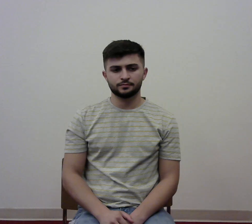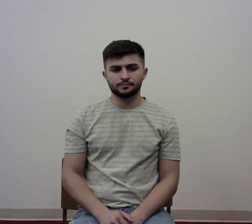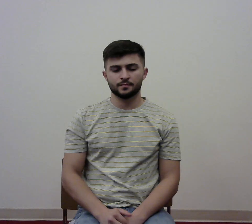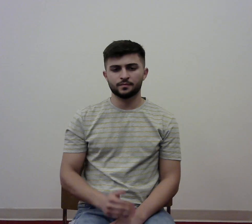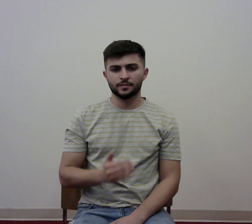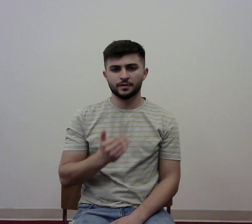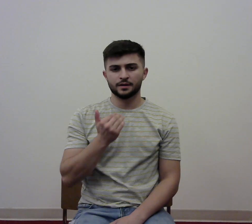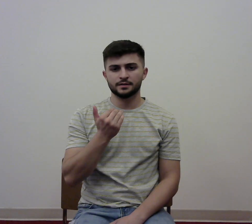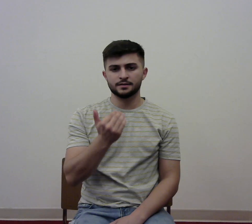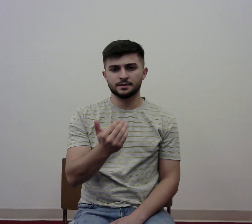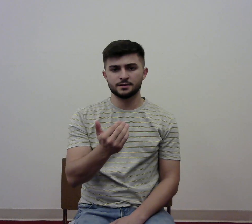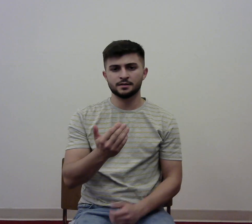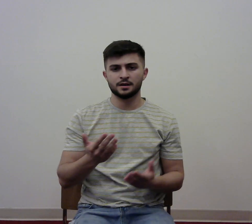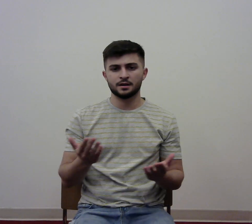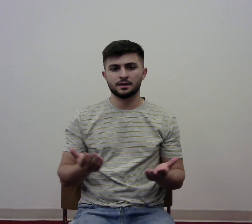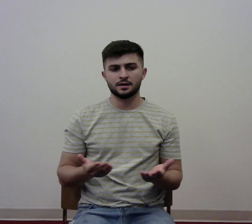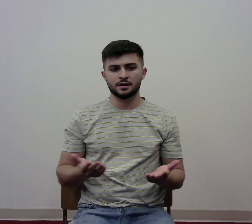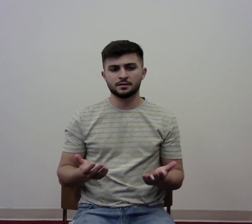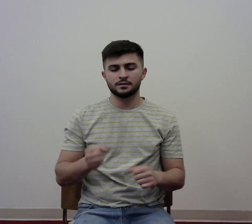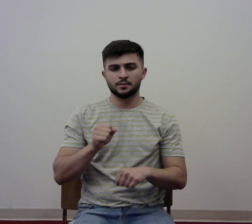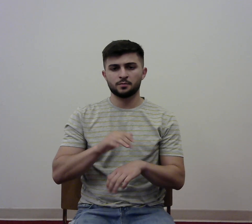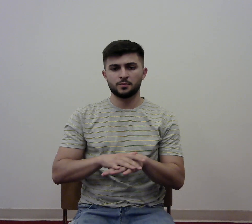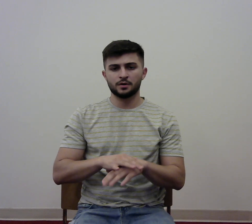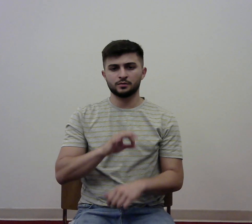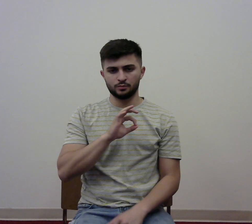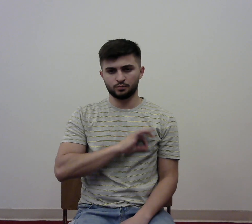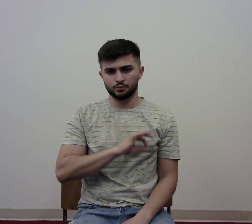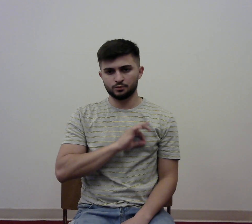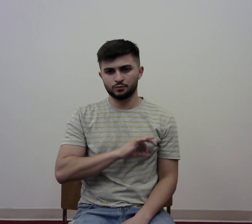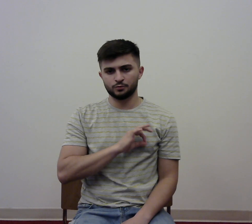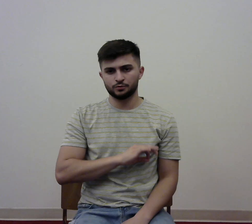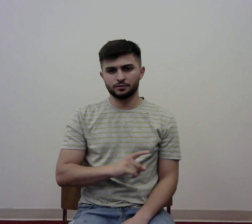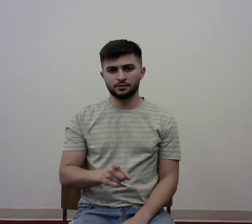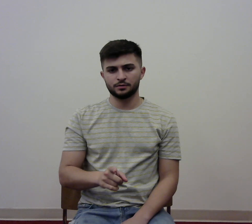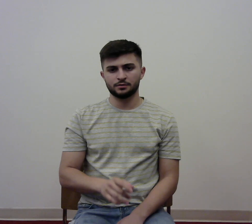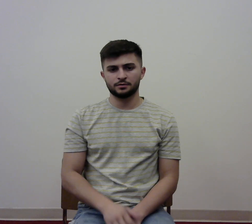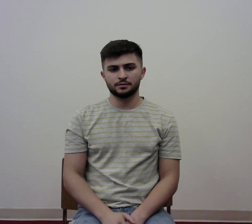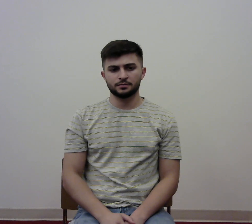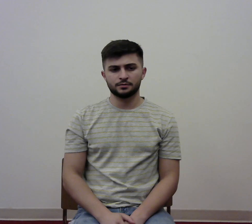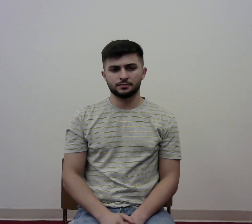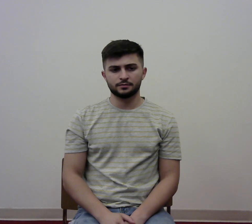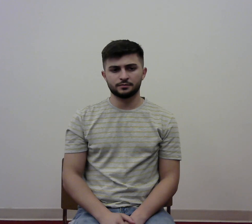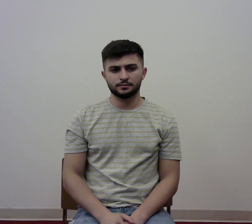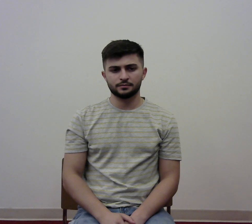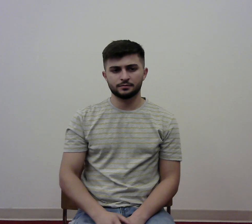Siz hansı bankın müştərisisiniz?